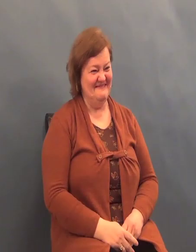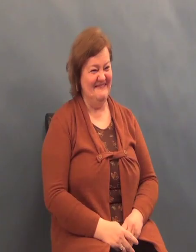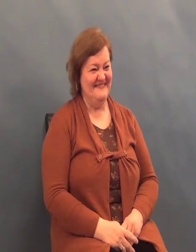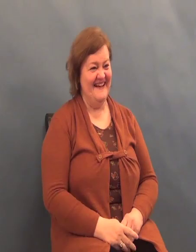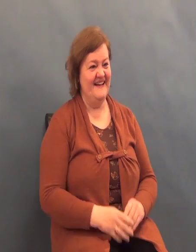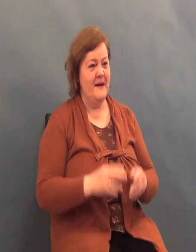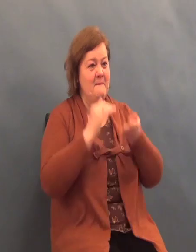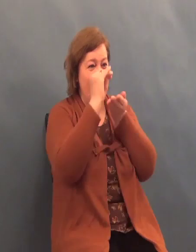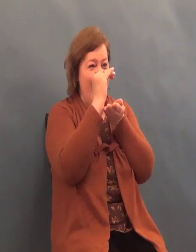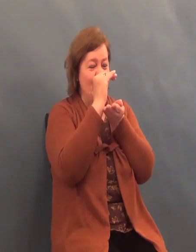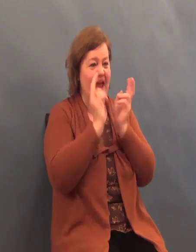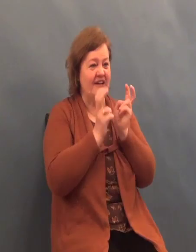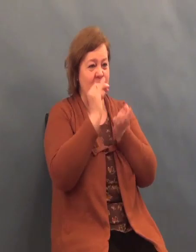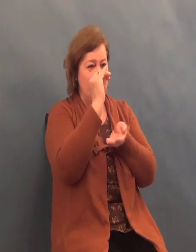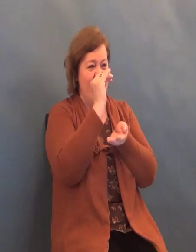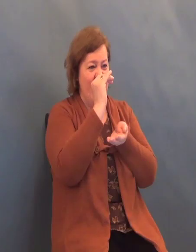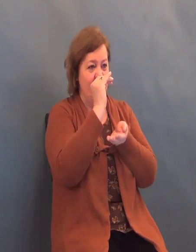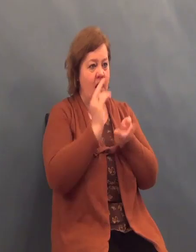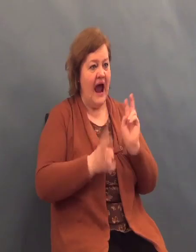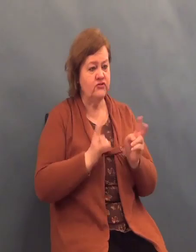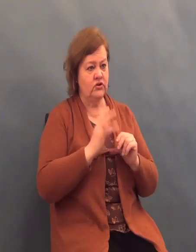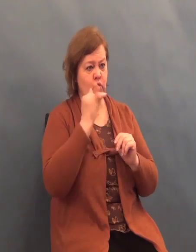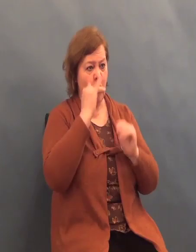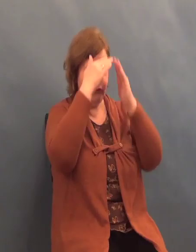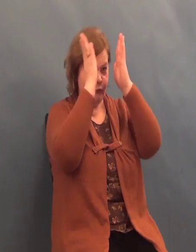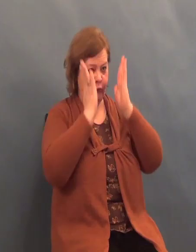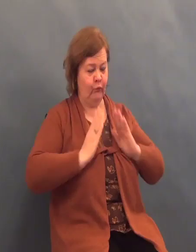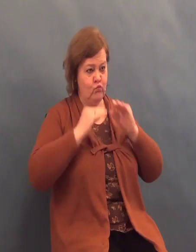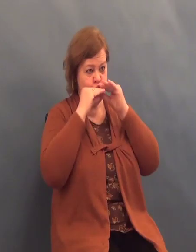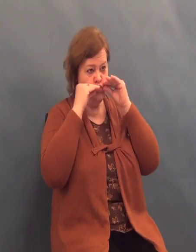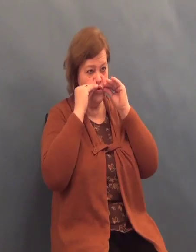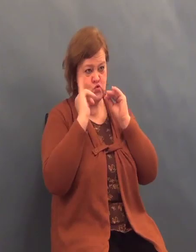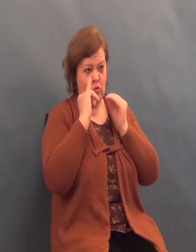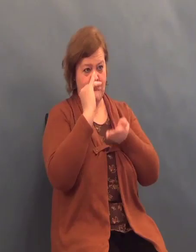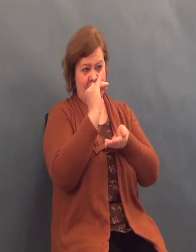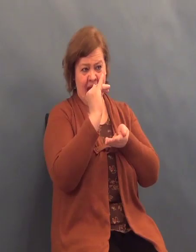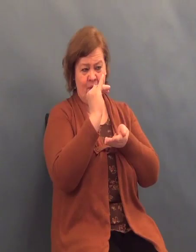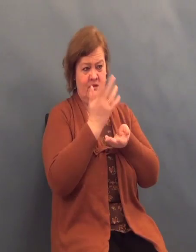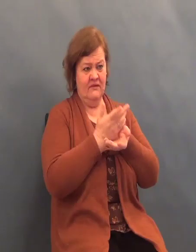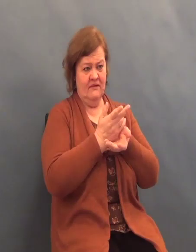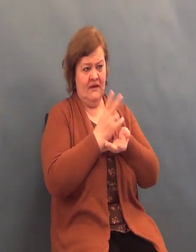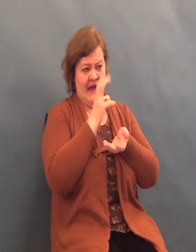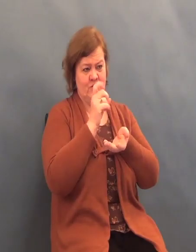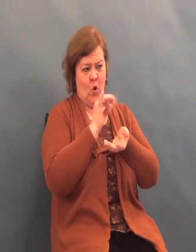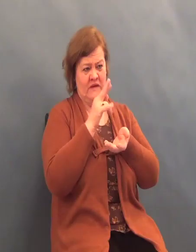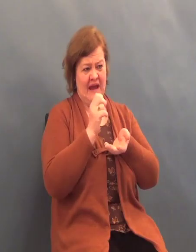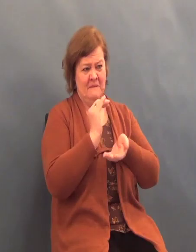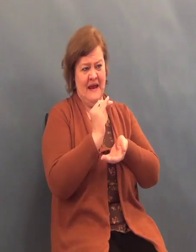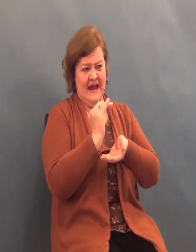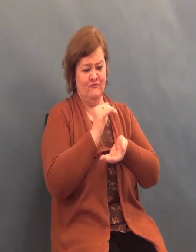Mała kaczka, żółte ciało, kaczuszka, mała kaczka.